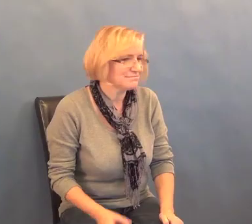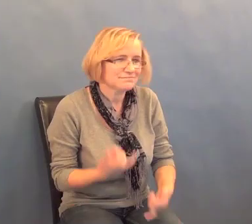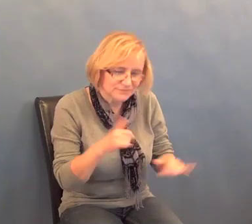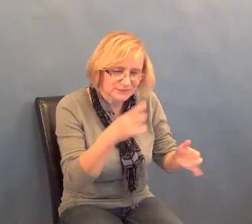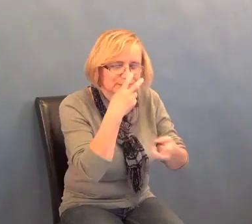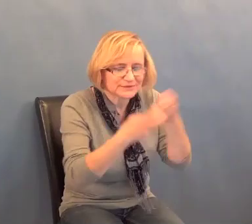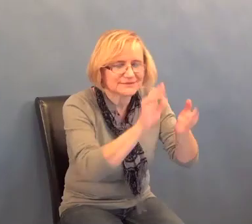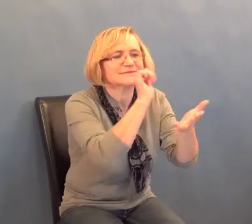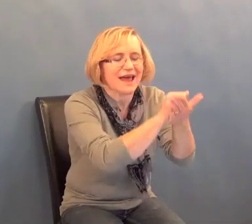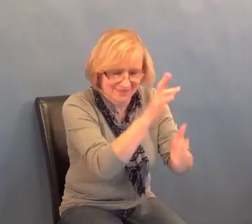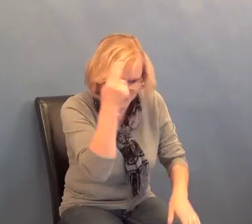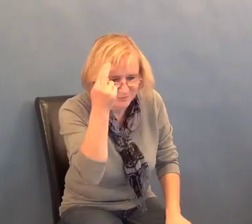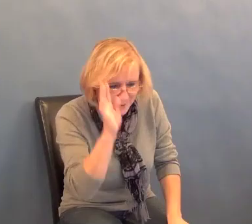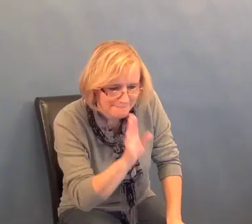Poszukamy innego terminu, bo ty jesteś zajęta, rozumiem.